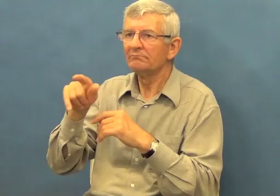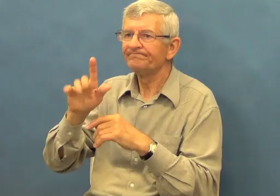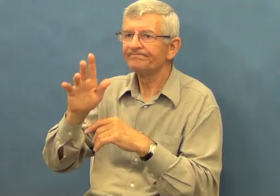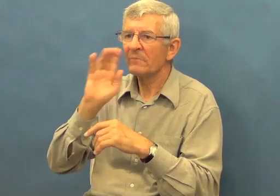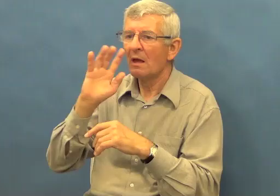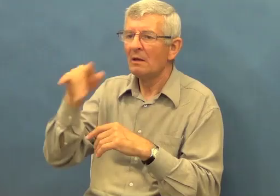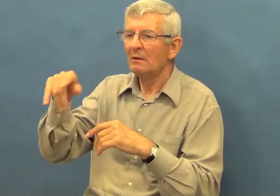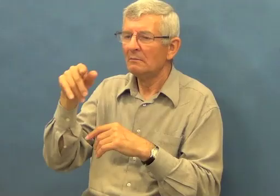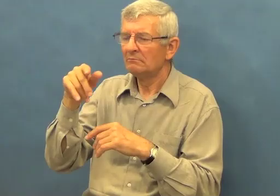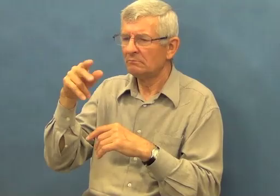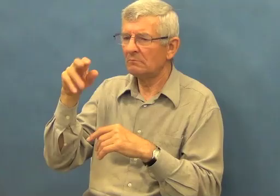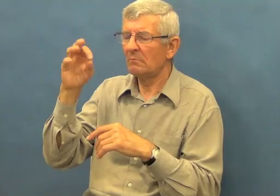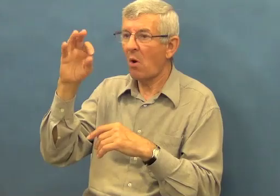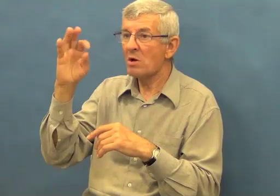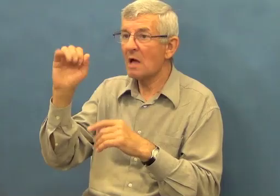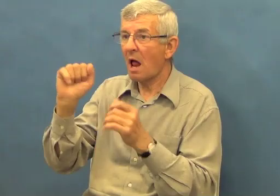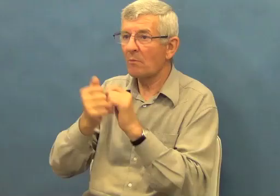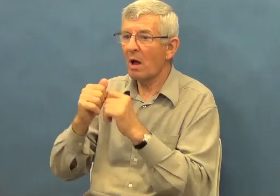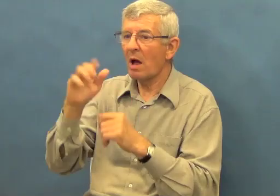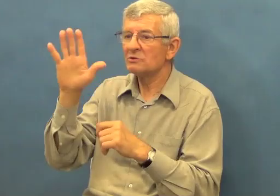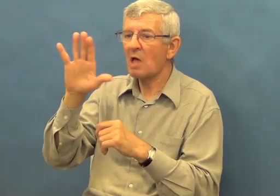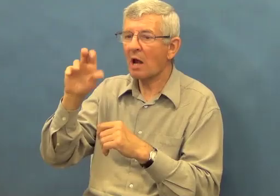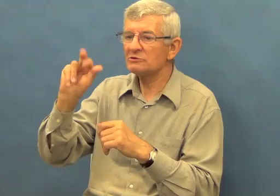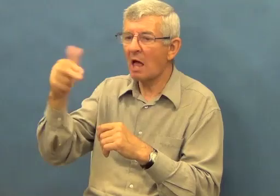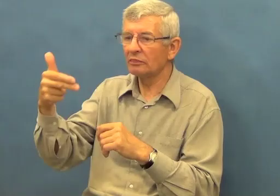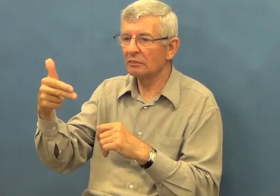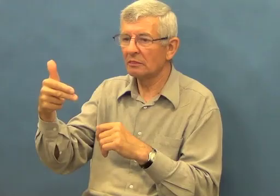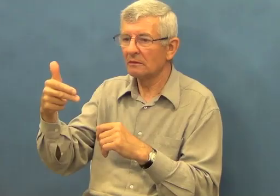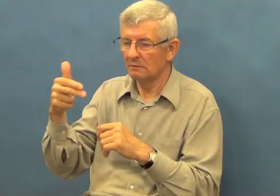Prawdopodobnie to jest osa albo szerszeń.